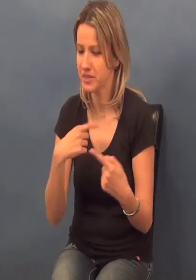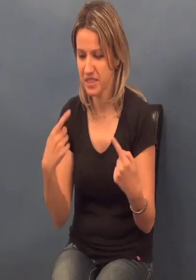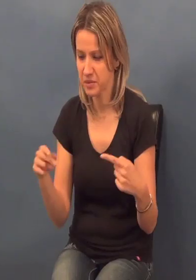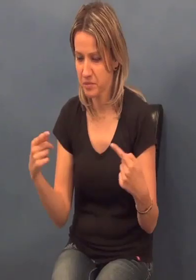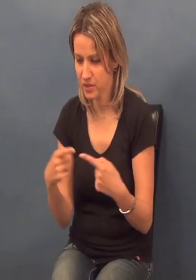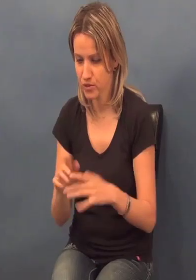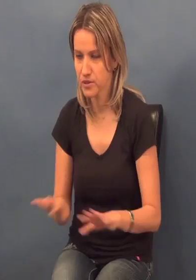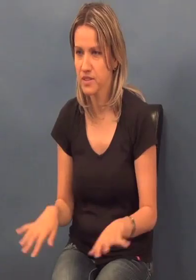Nie pasuje to nam.